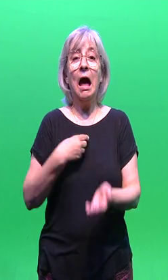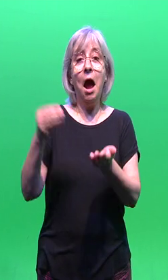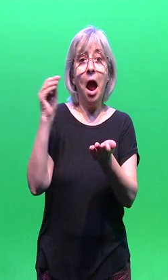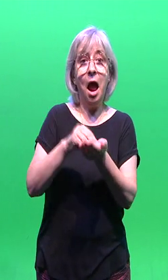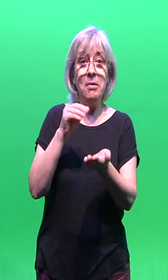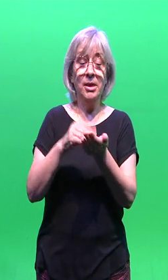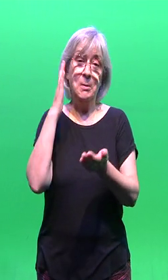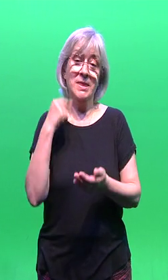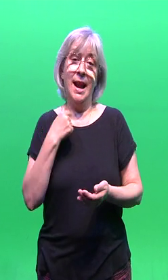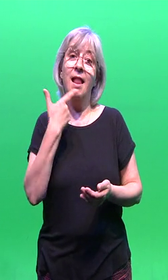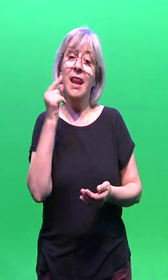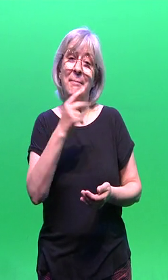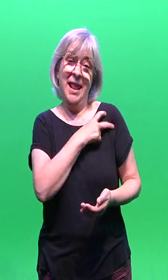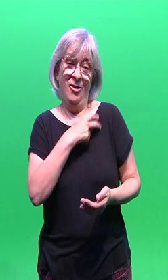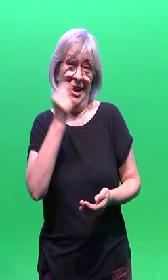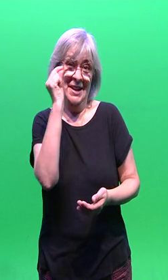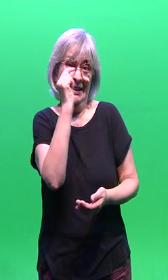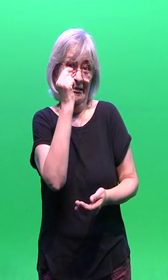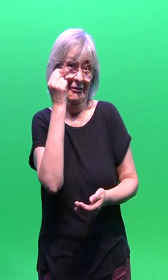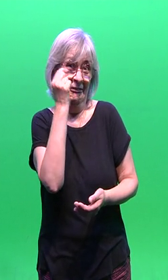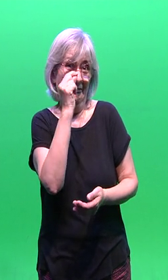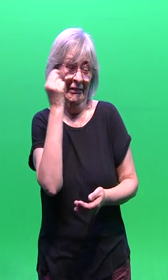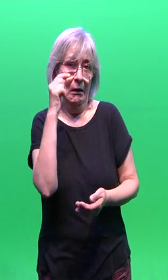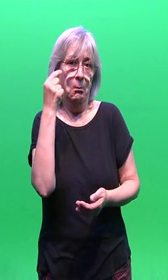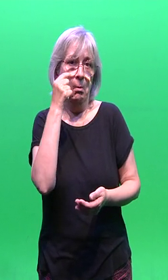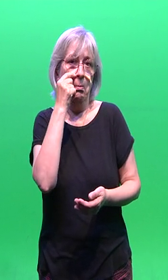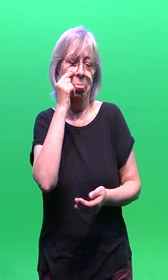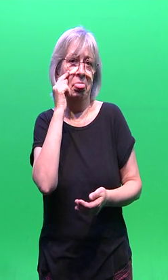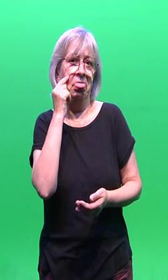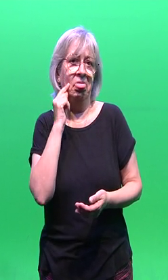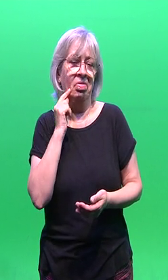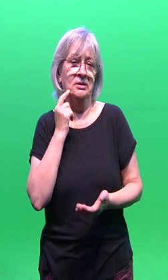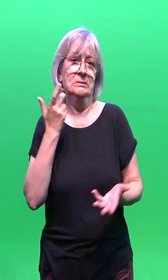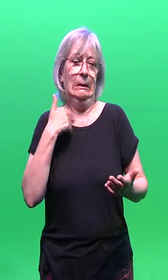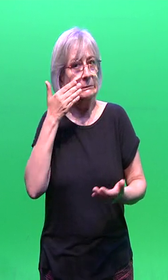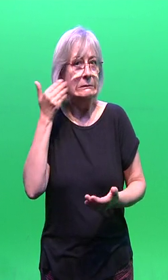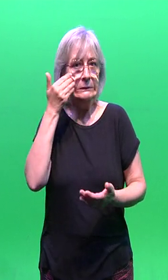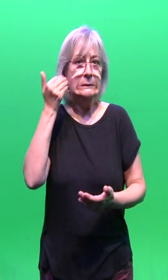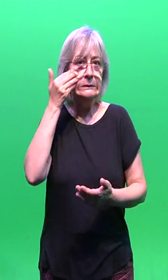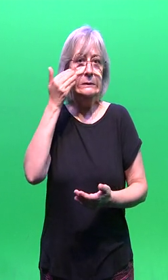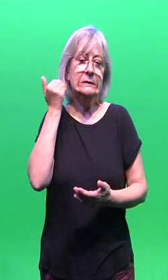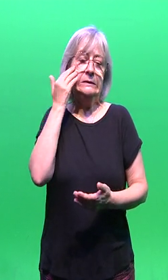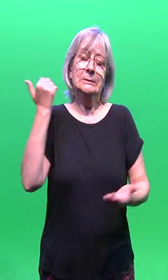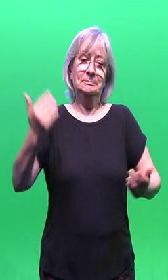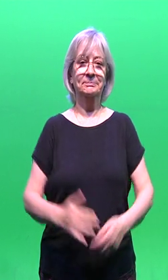De vegades al matí em pinto els ulls amb una línia negra, i després em ploren els ulls, i m'he d'eixugar les llàgrimes.